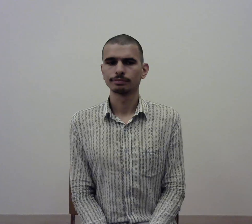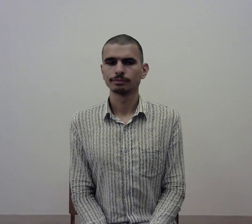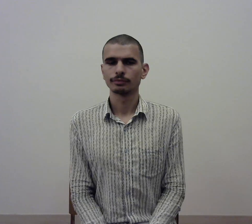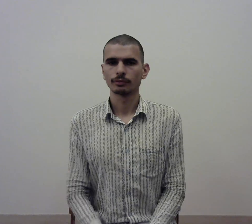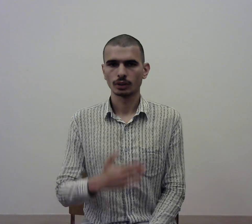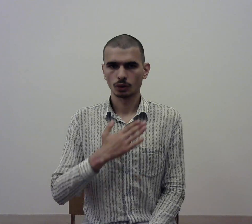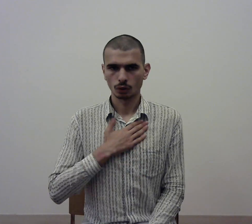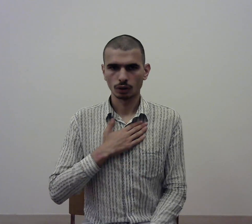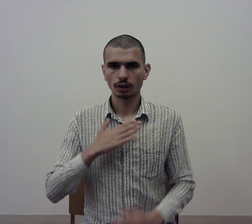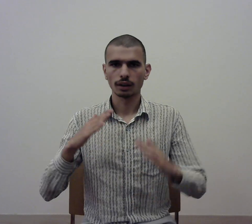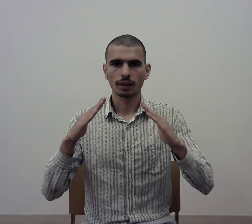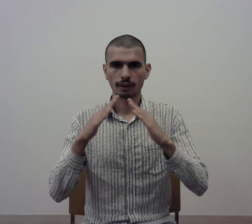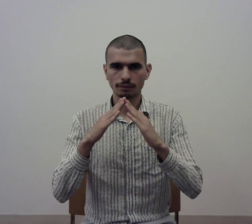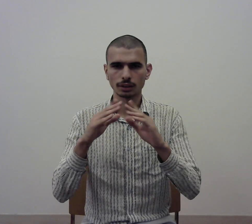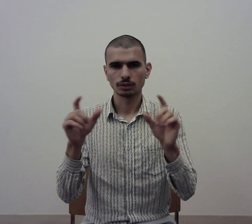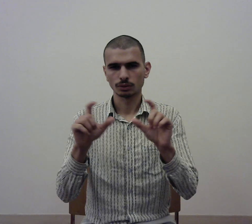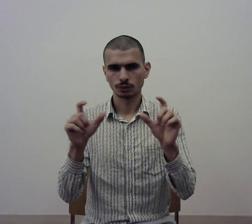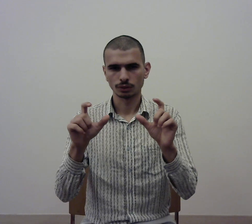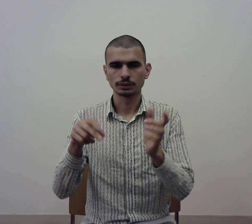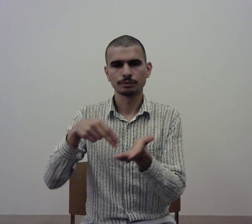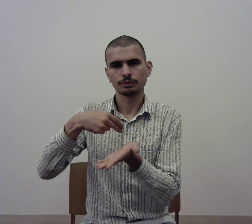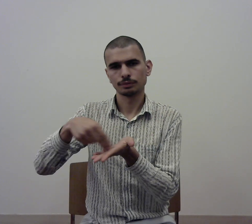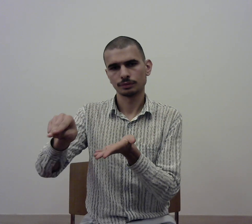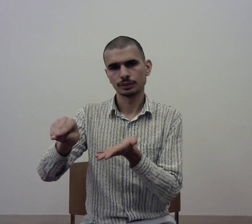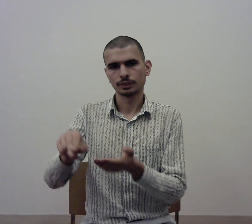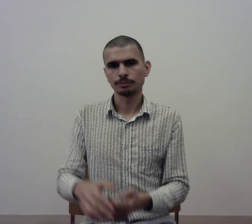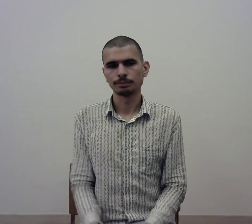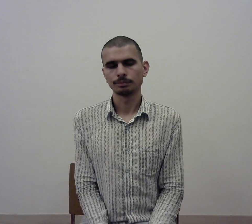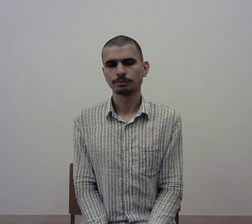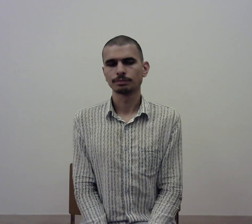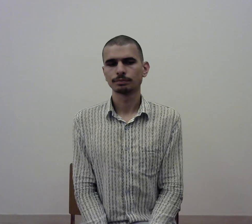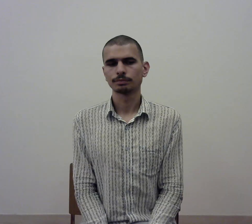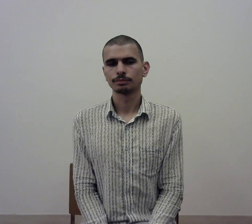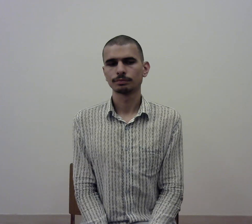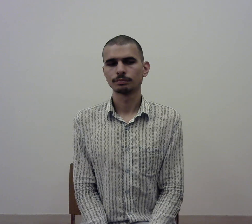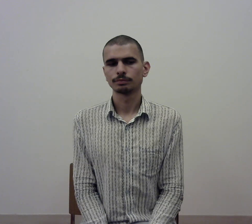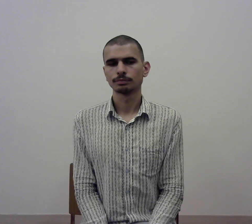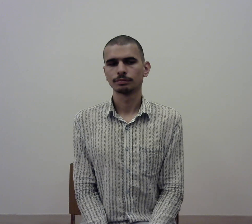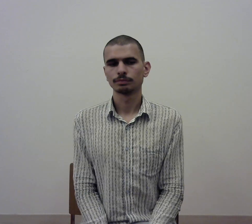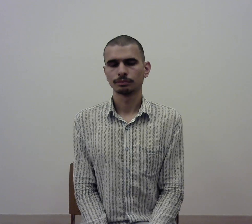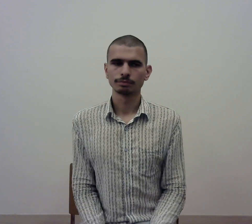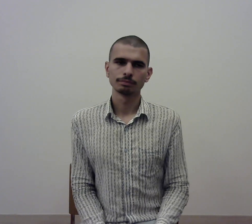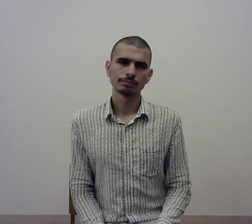Mən evə ərzaq almalıyam